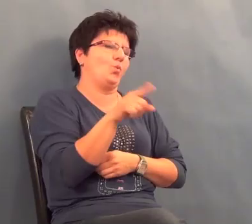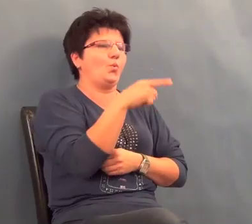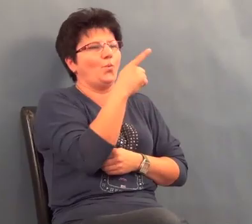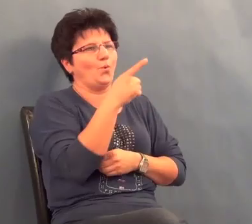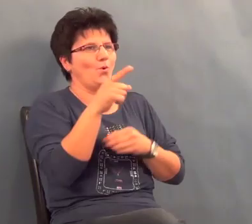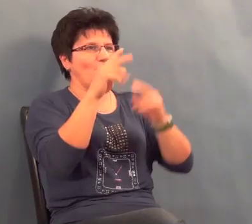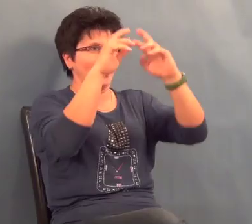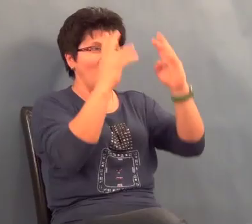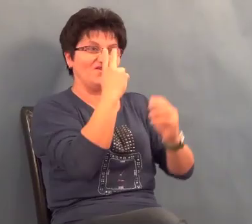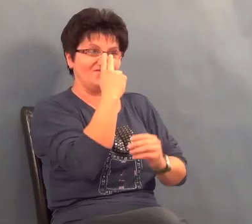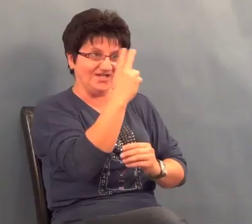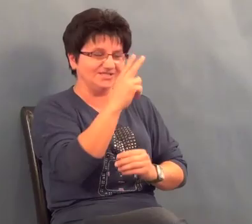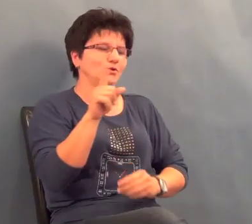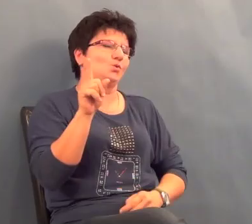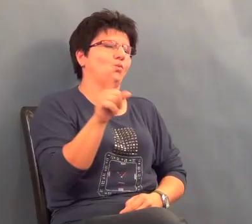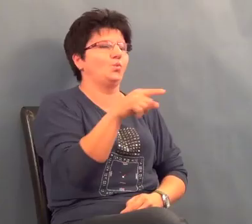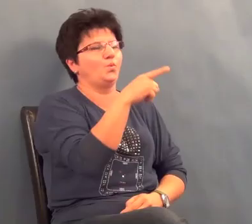Widzi klatkę i robi tak palcem jak huśta się klatka.